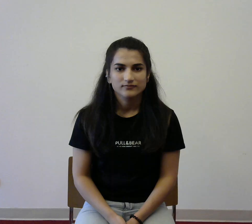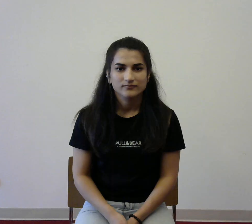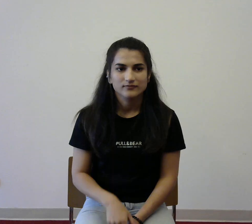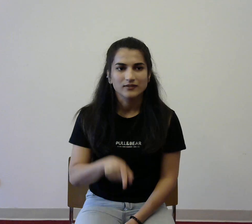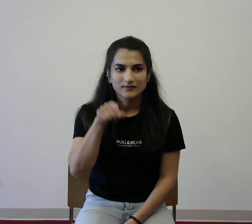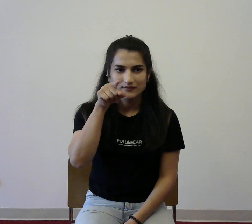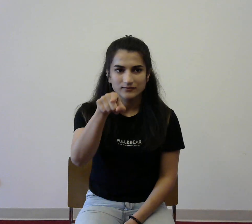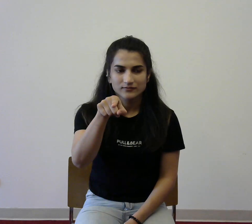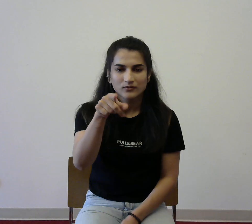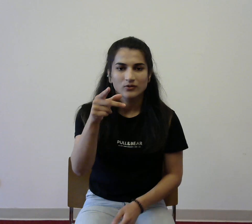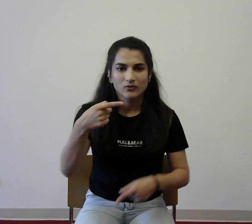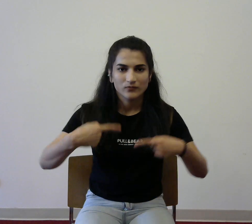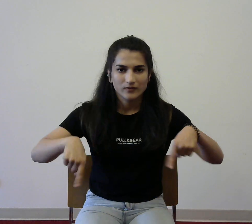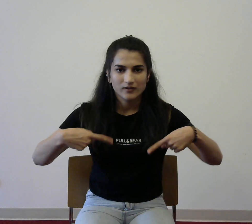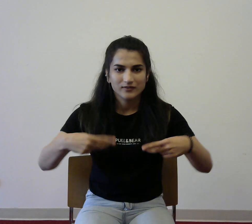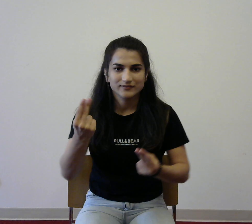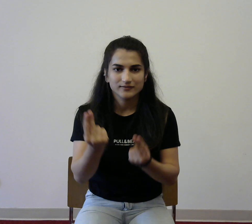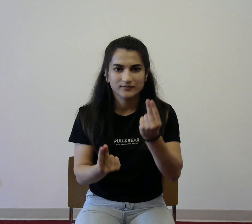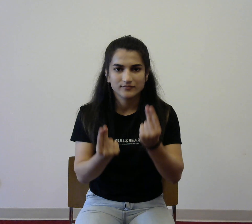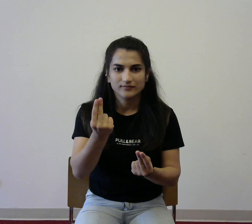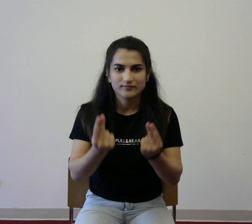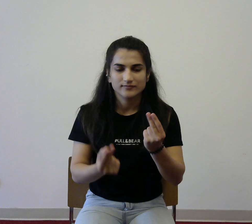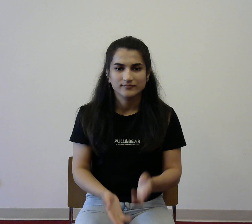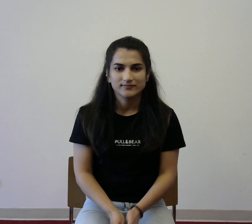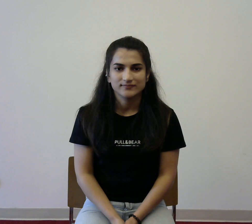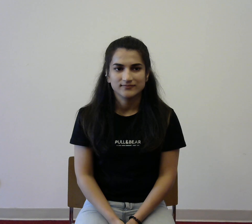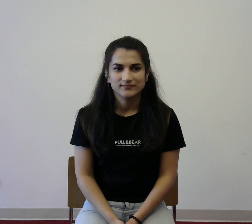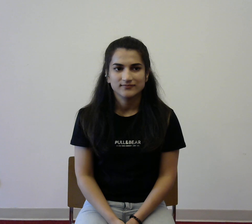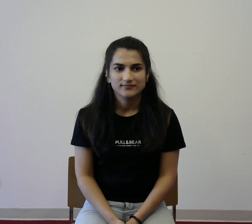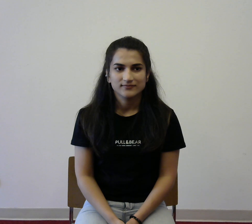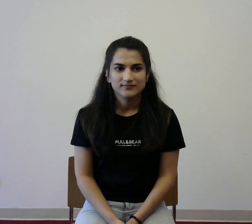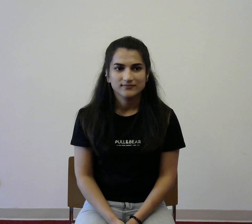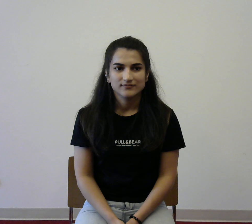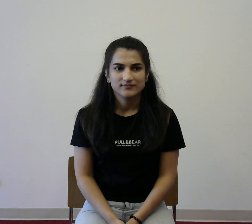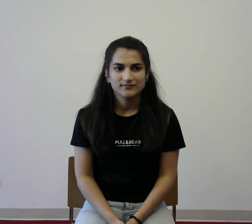Siz futbol oynayırsınız?